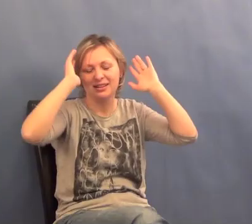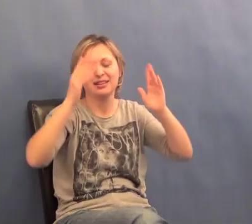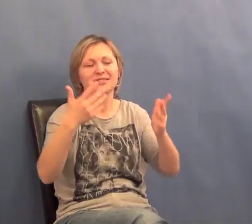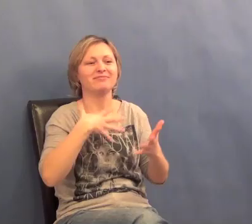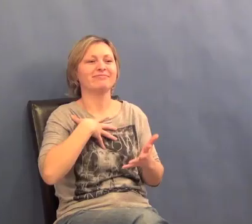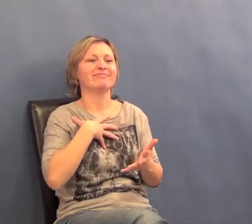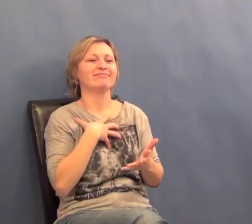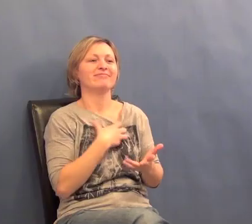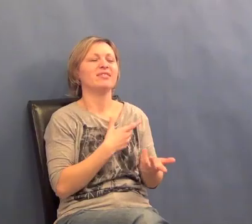Zrobiło mu się przykro.